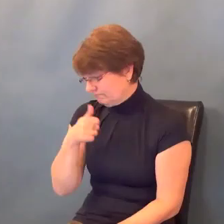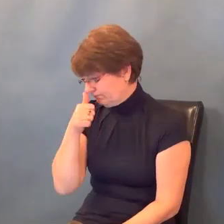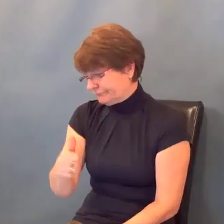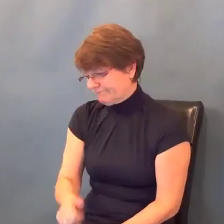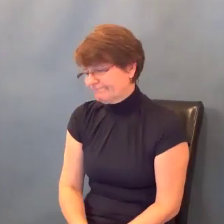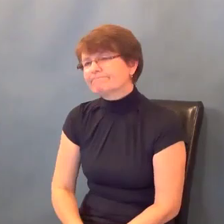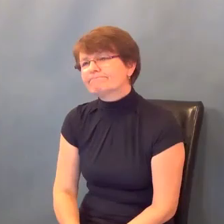Nie mogę.